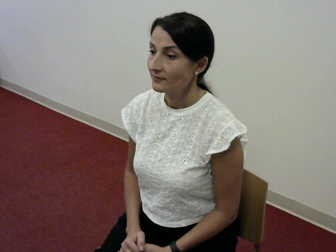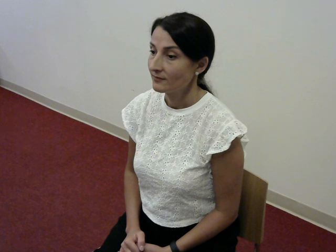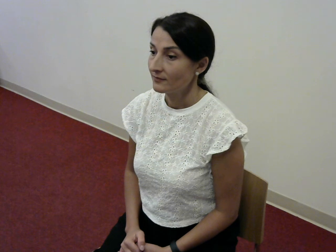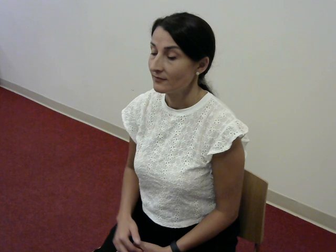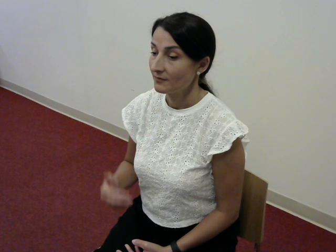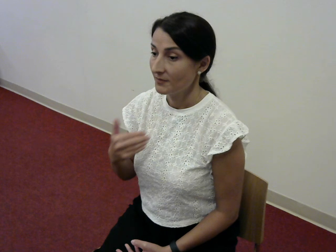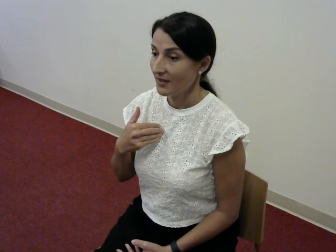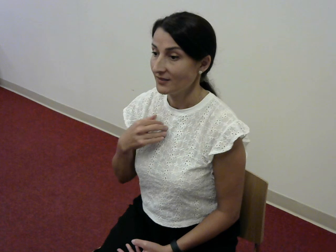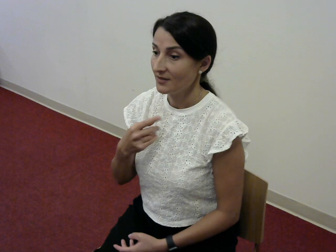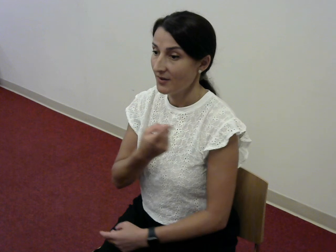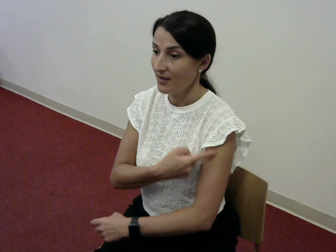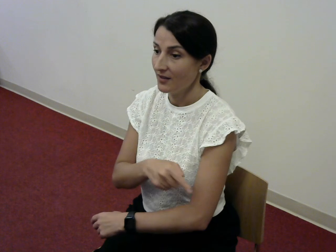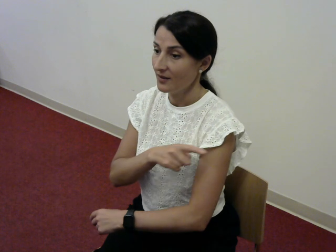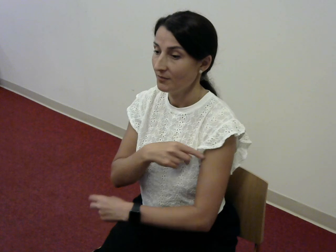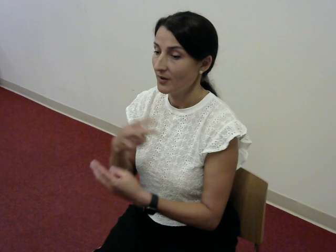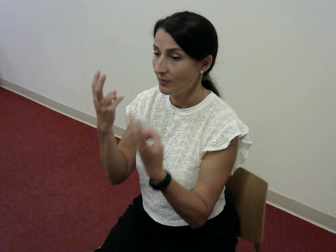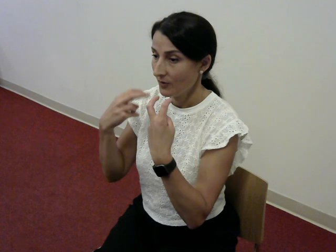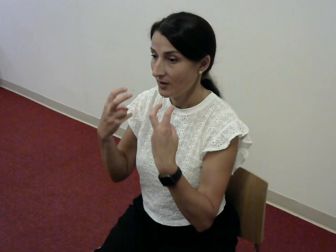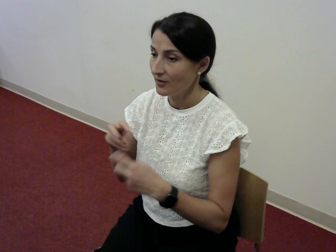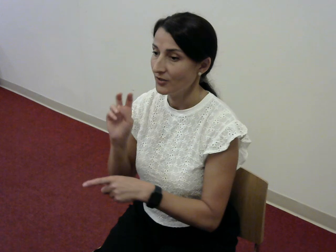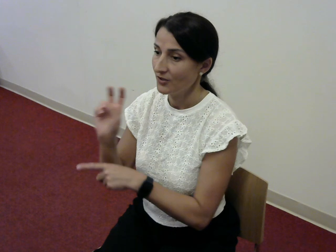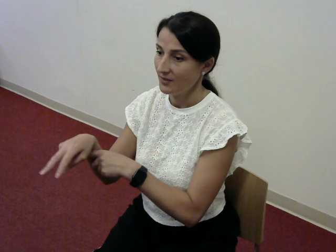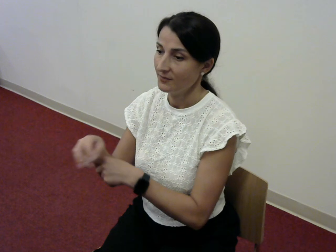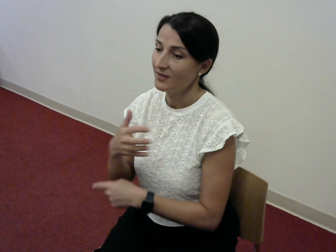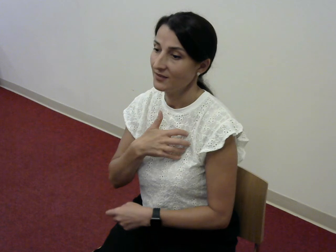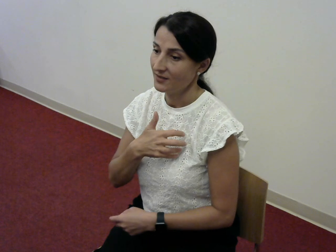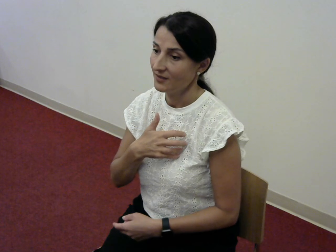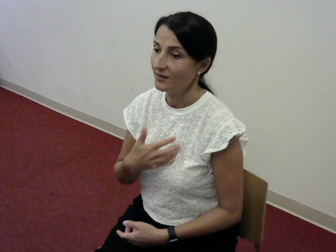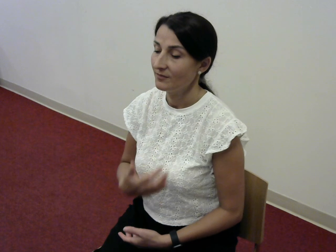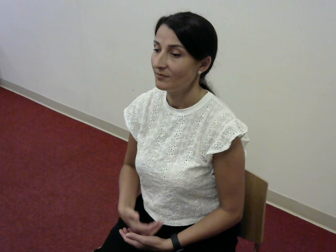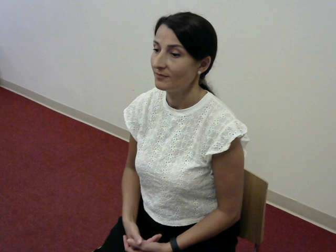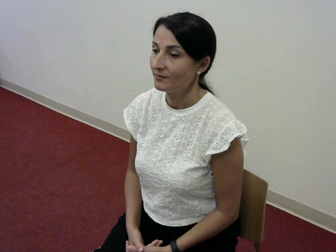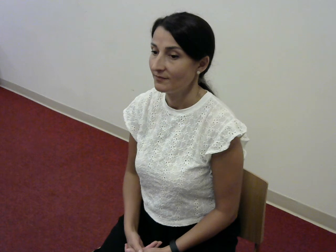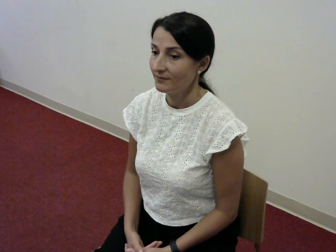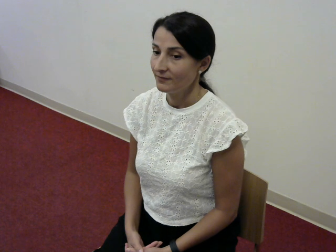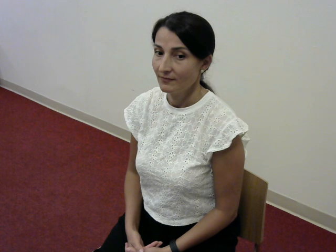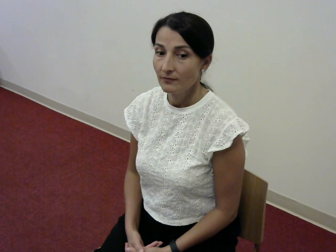Mən həkim müayinəsindən keçmək istəyirəm